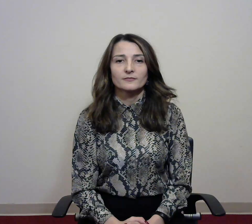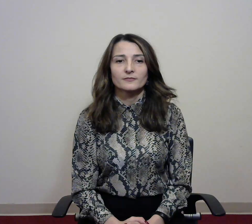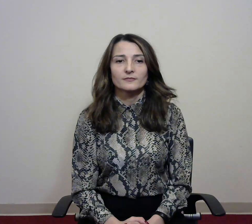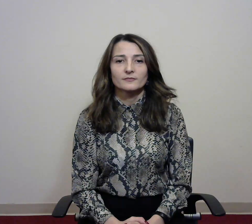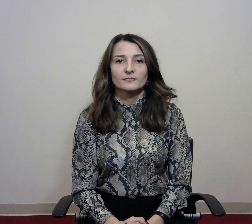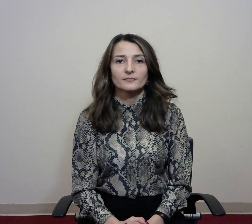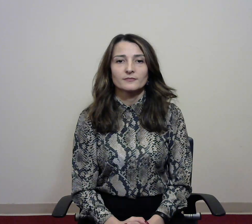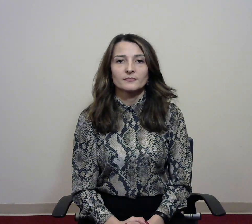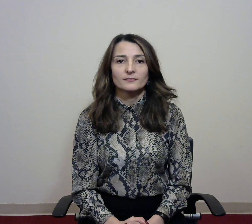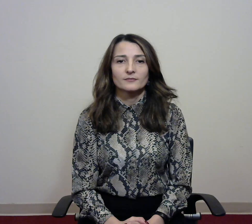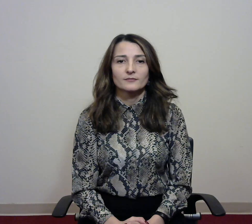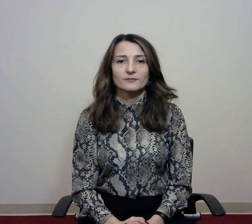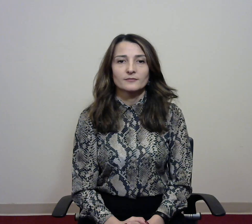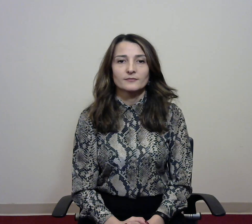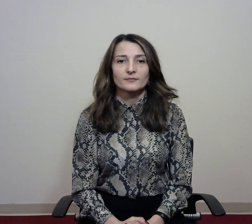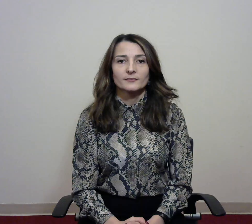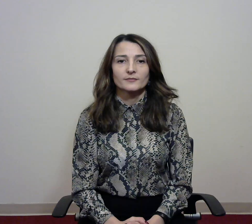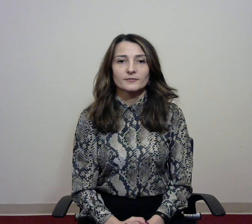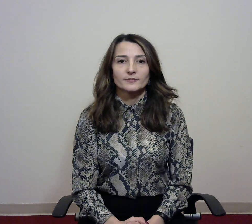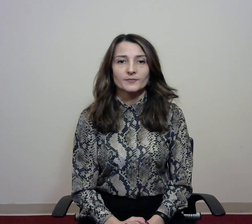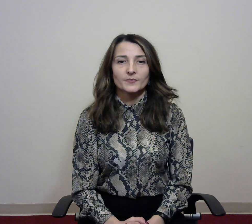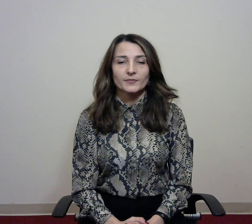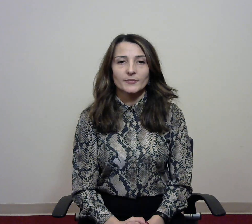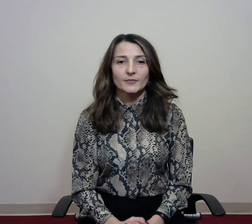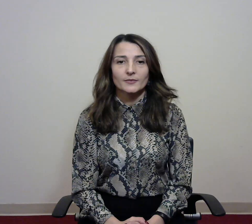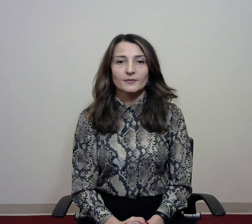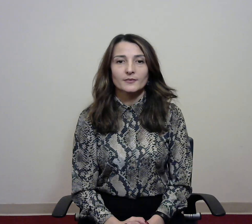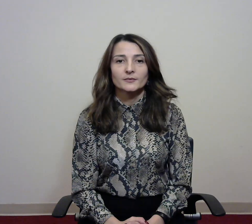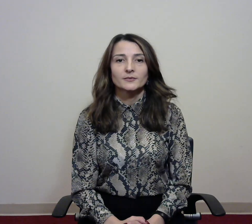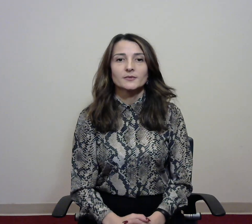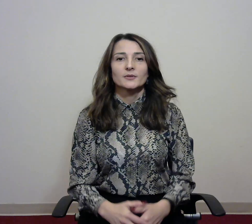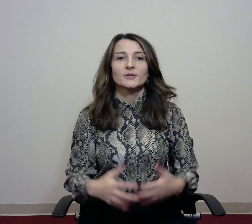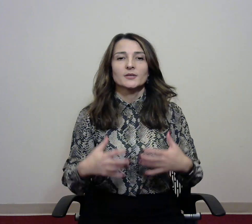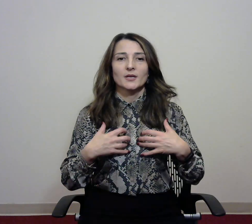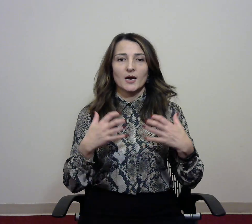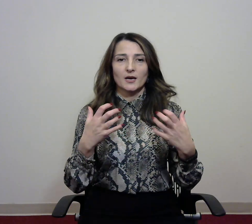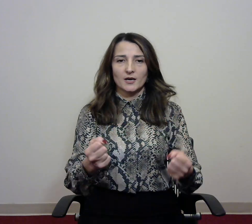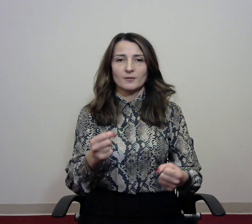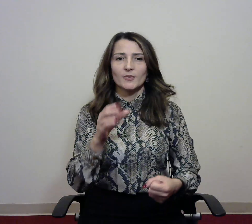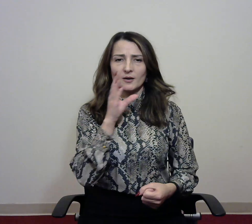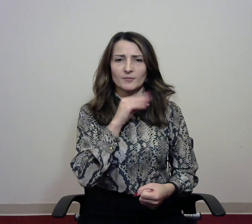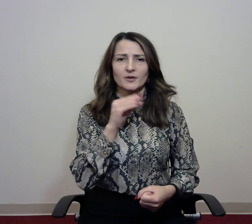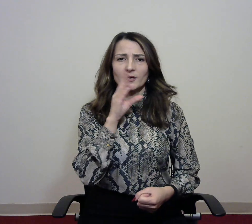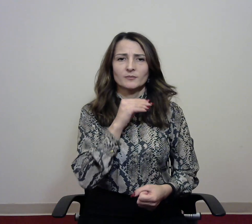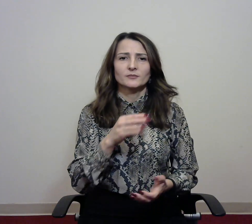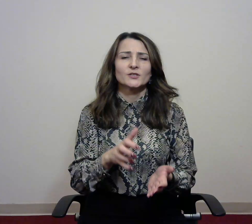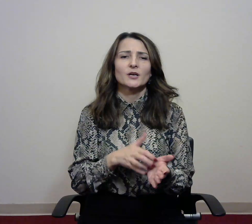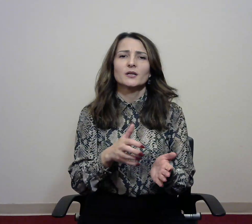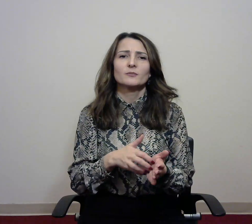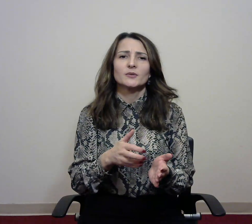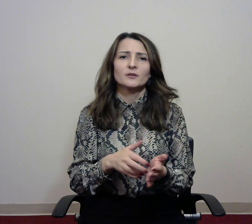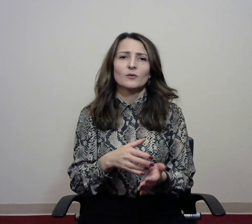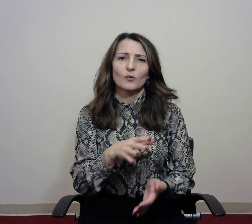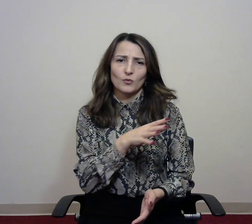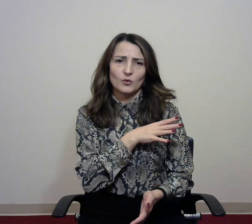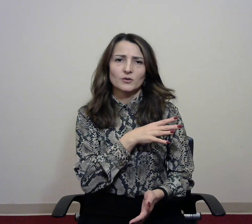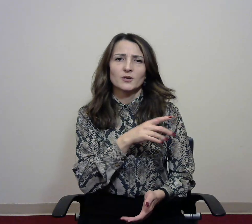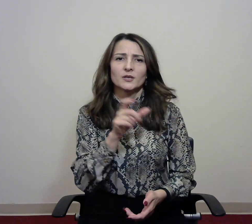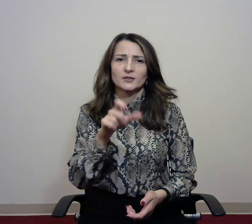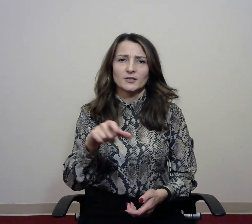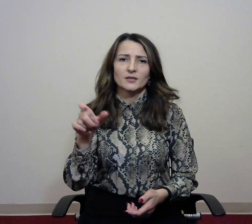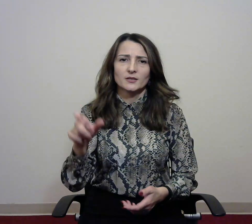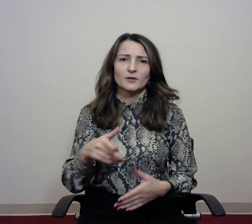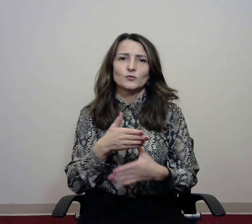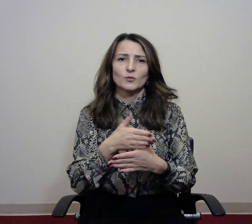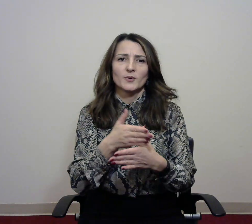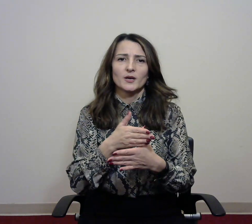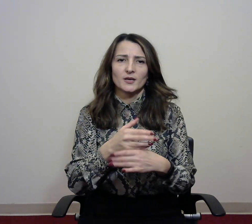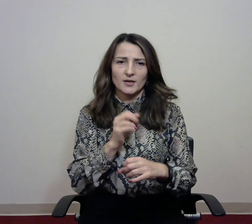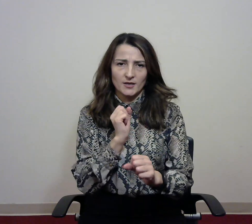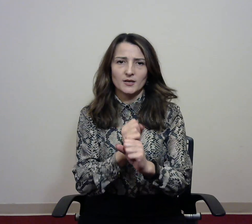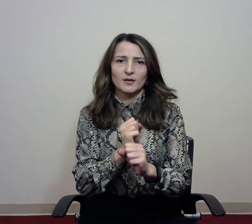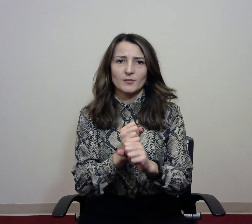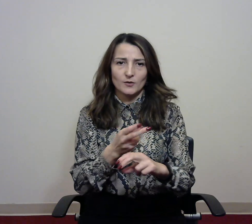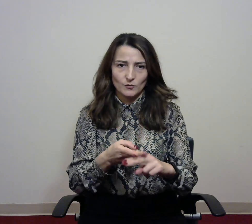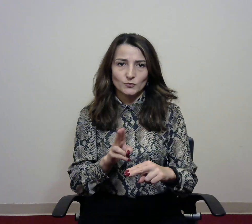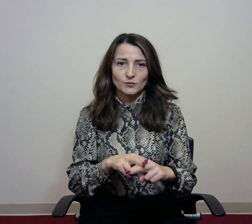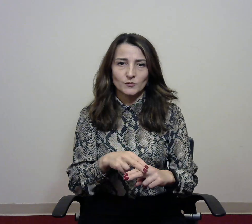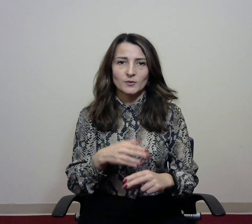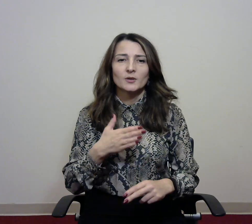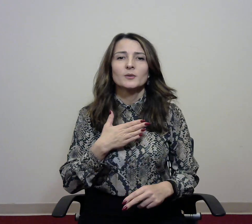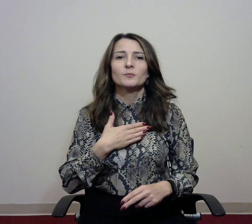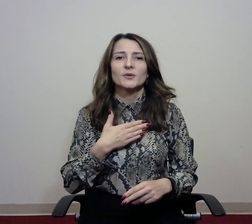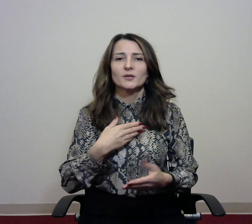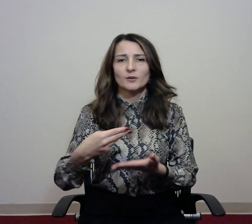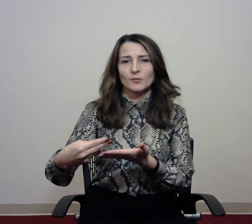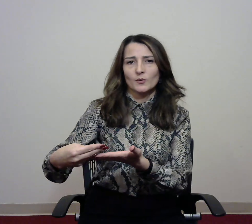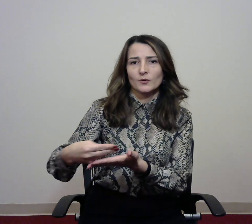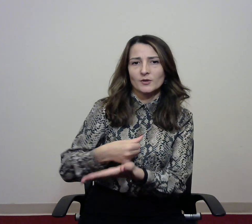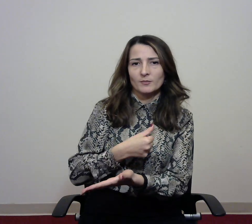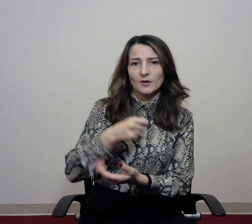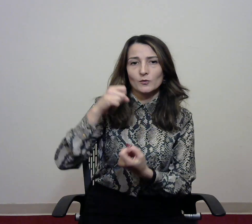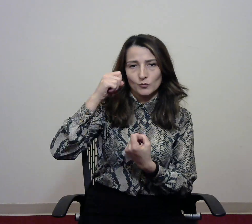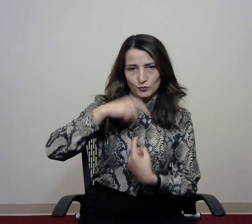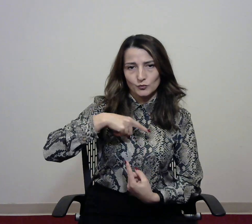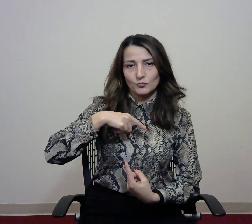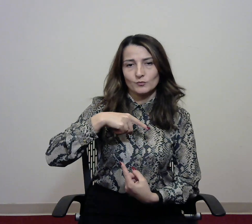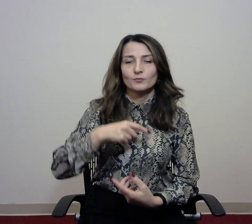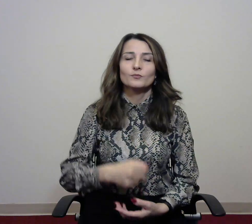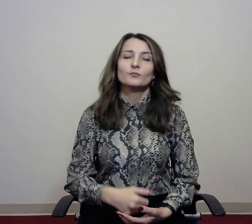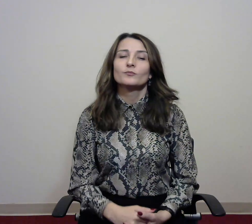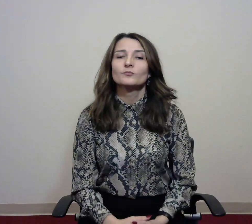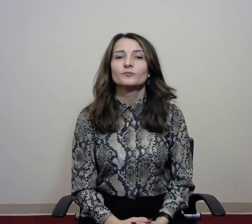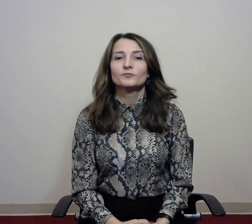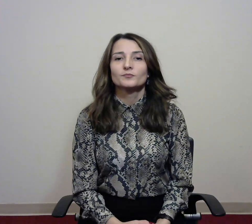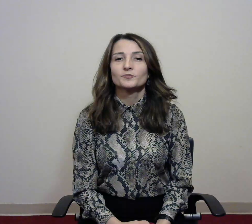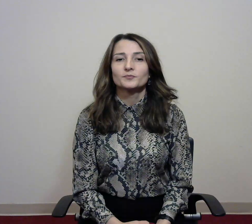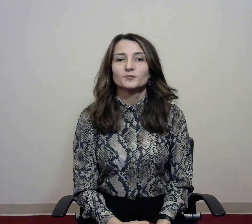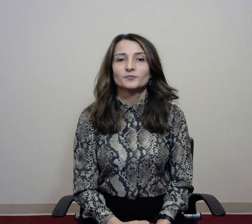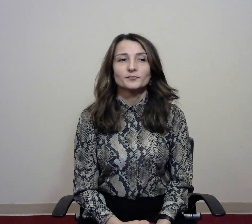Sağlamlıq imkanı məhdud olan şəxsə kömək etdiyimə görə mənə ödəniş düşürmü?